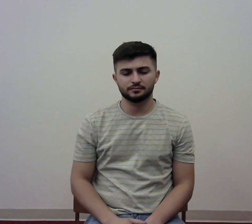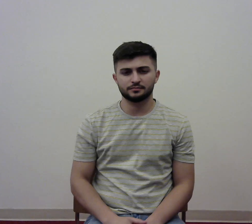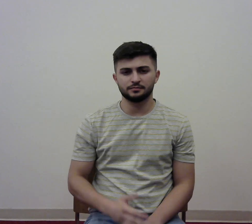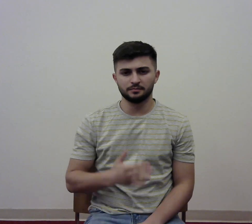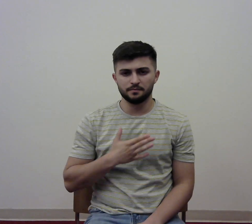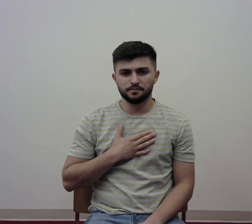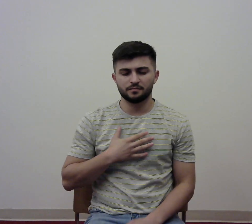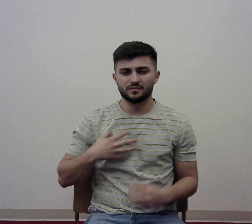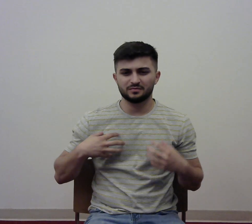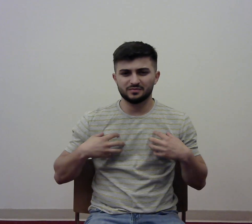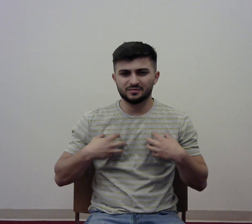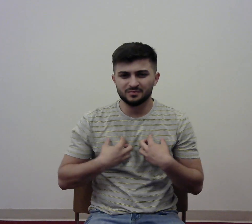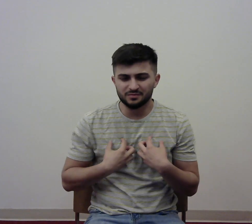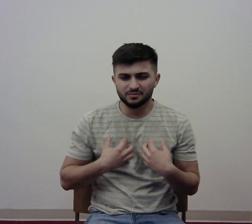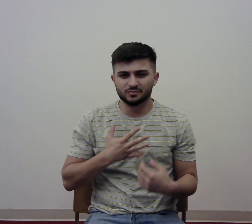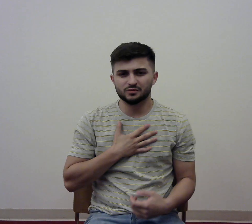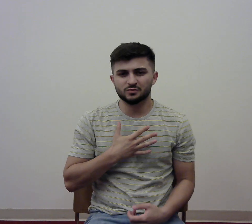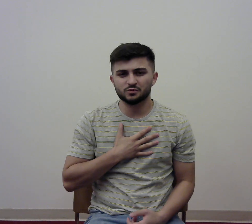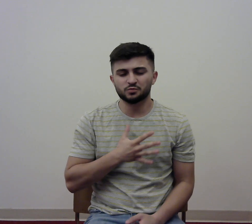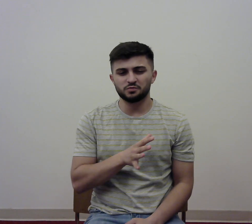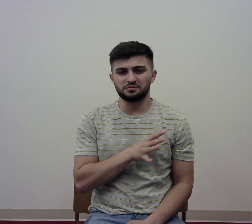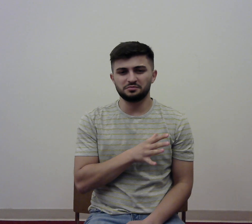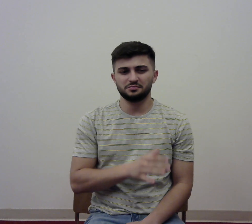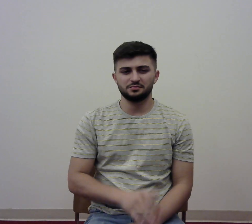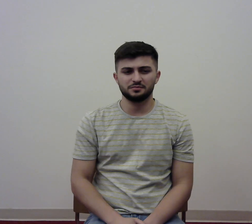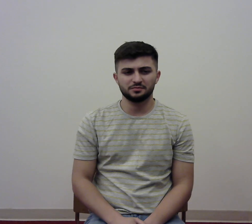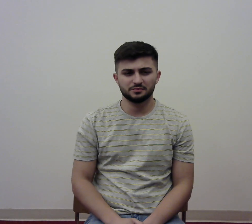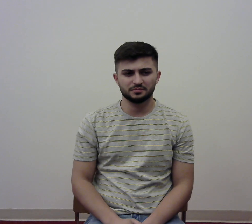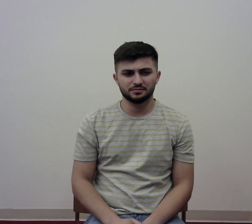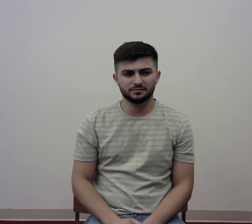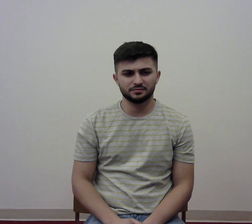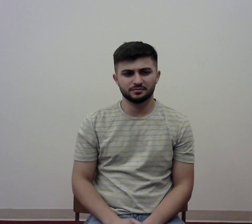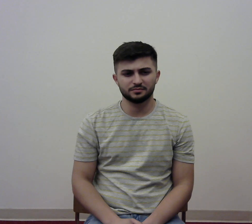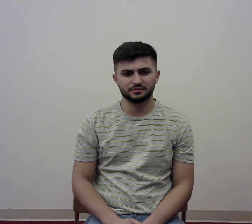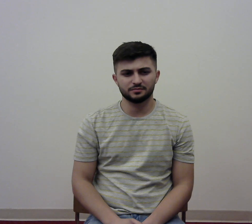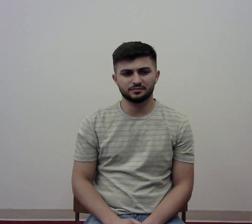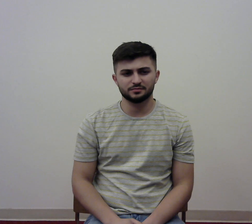Mən zökəm olmuşam